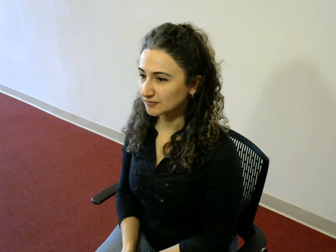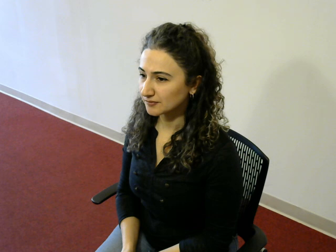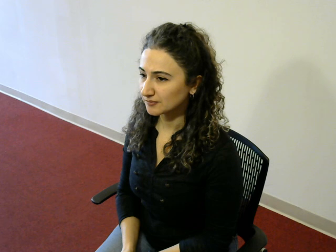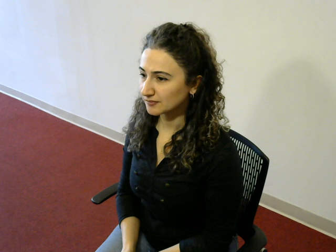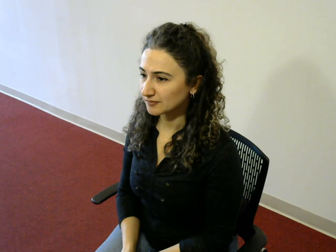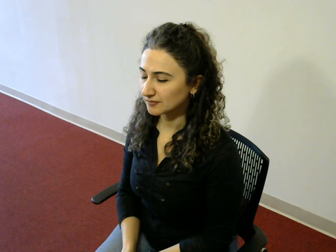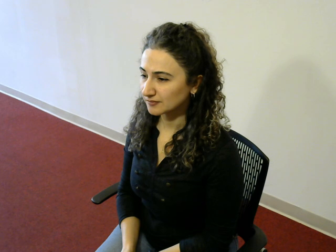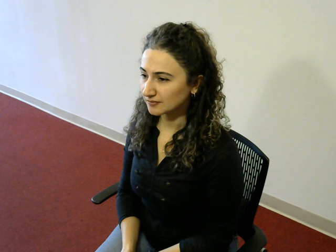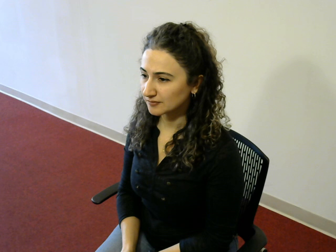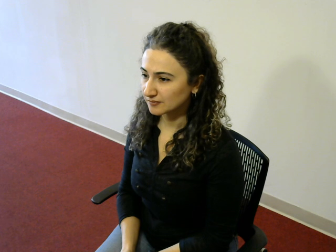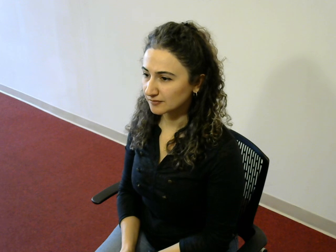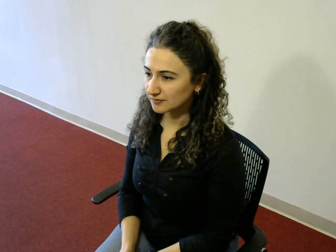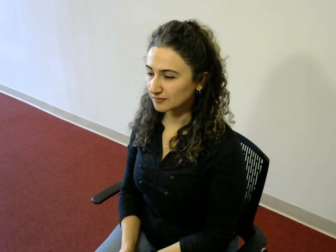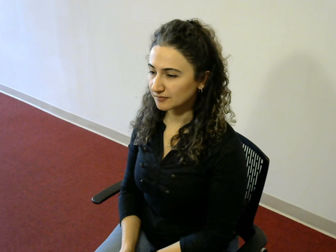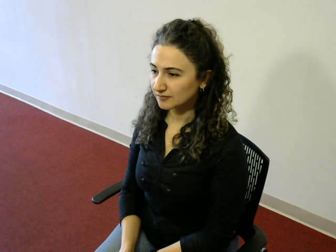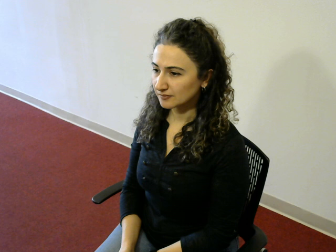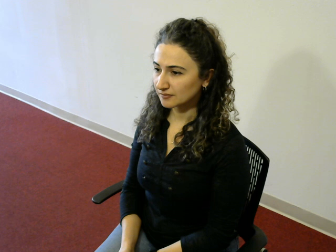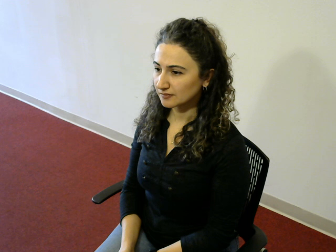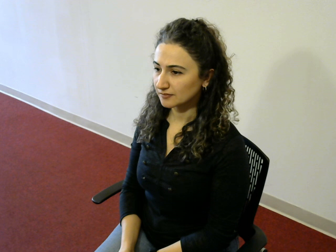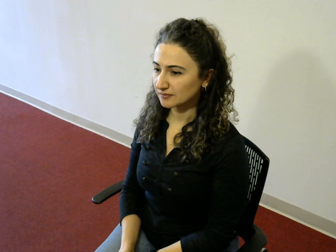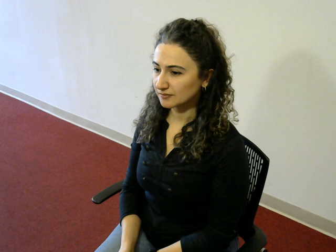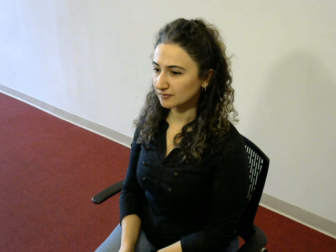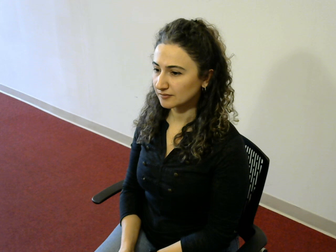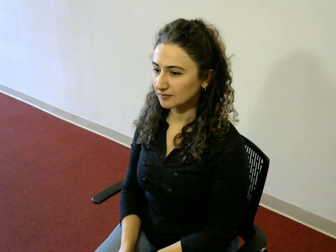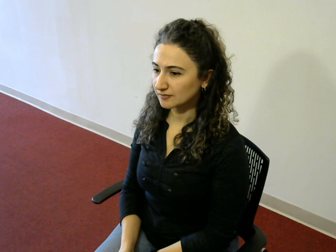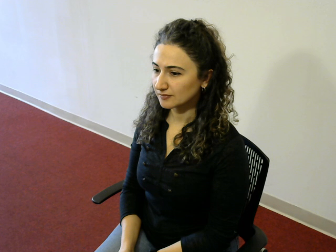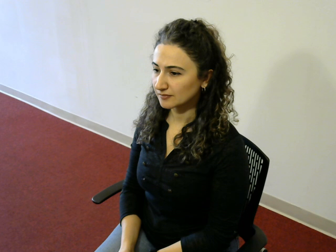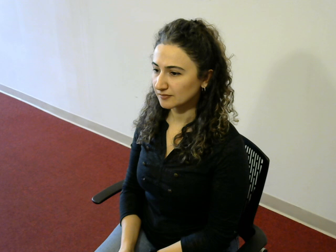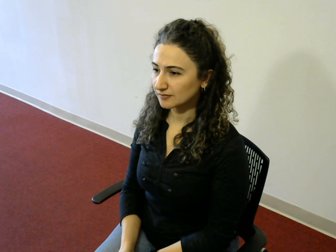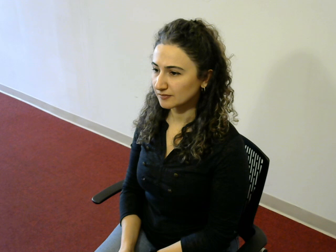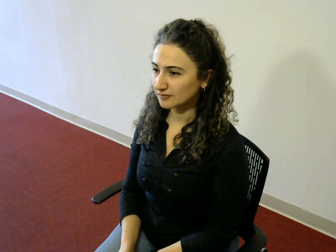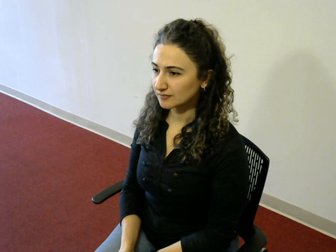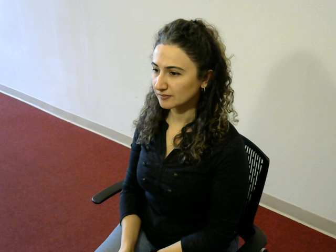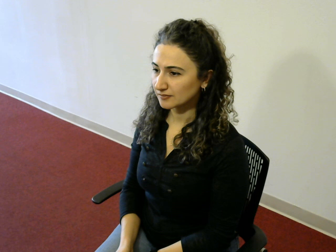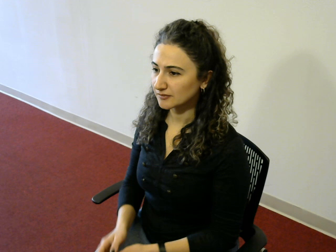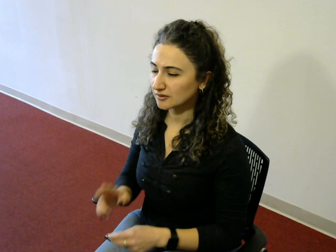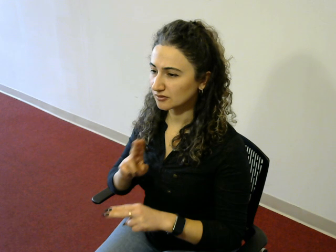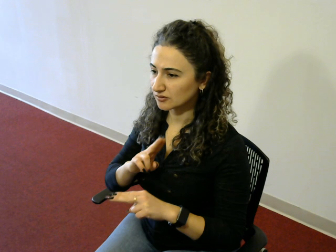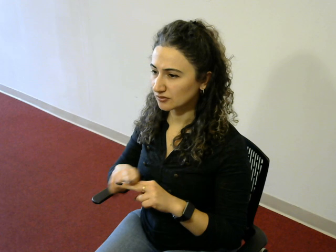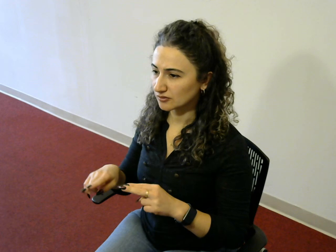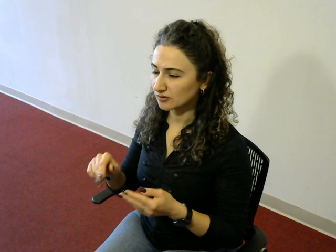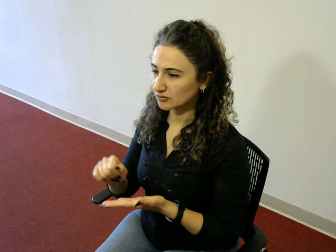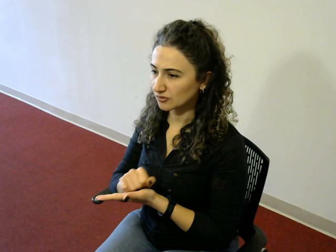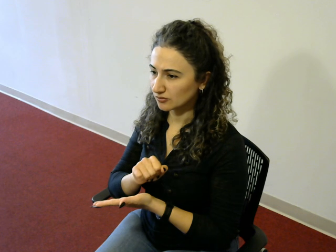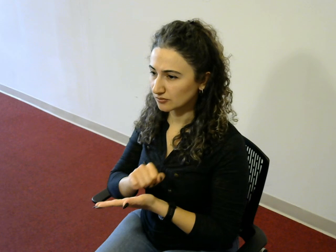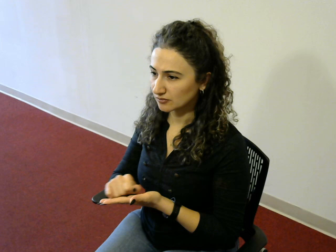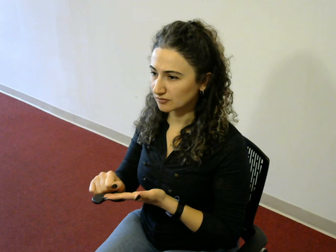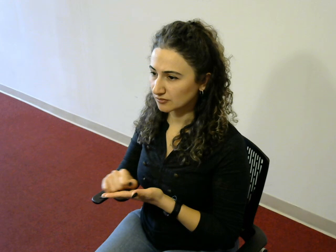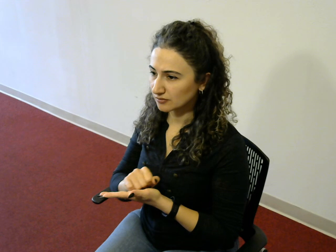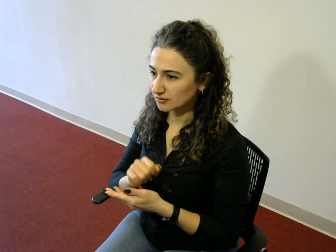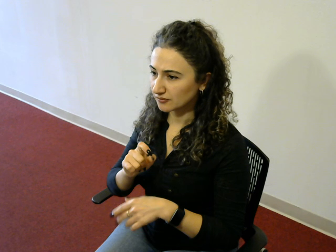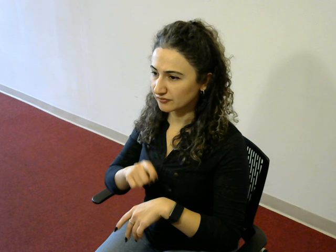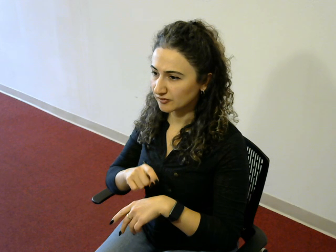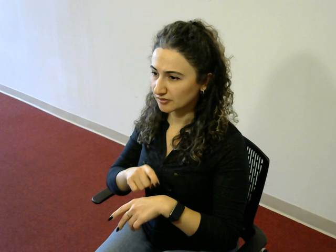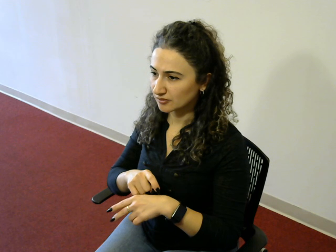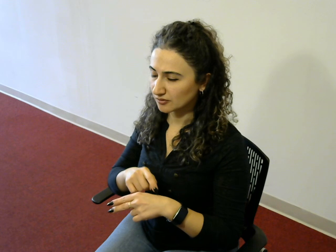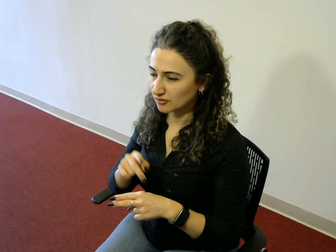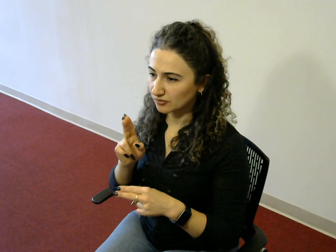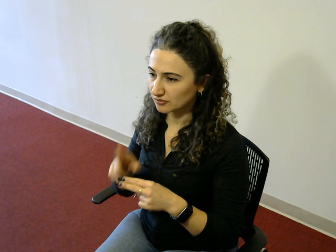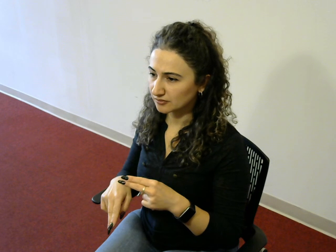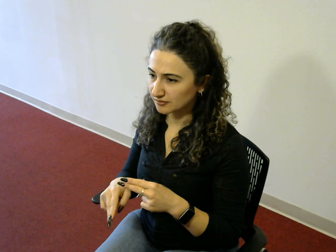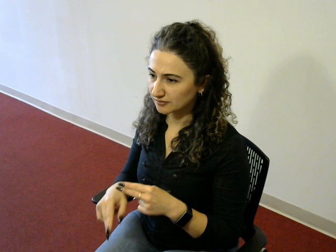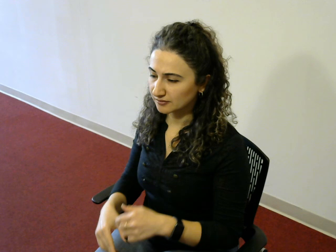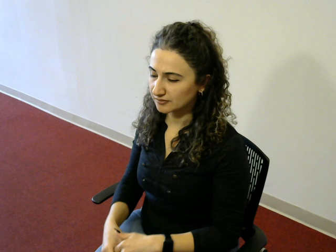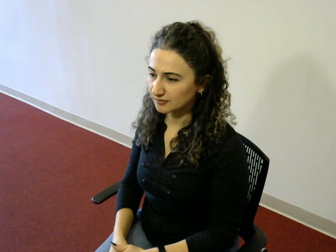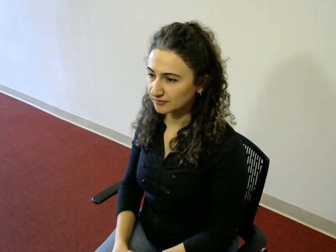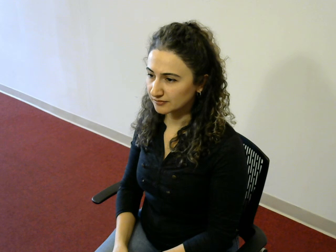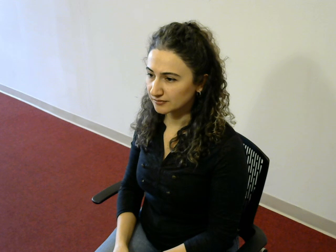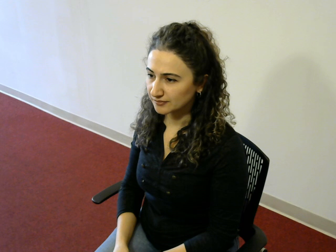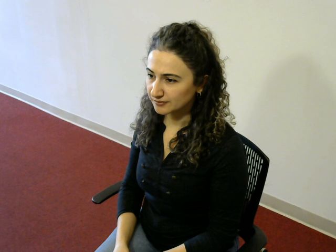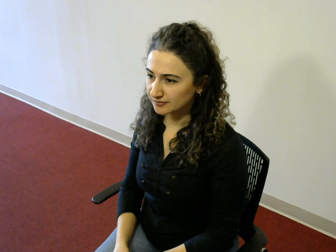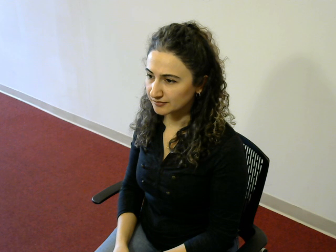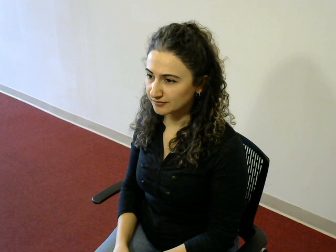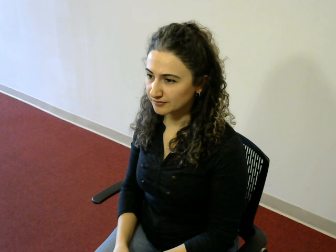İtmiş sənədin vaxtı bitib